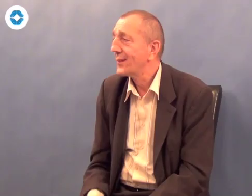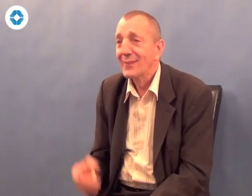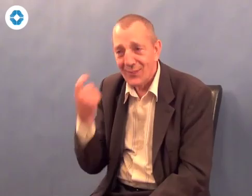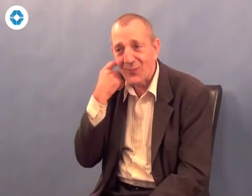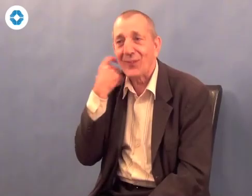Słysząca.